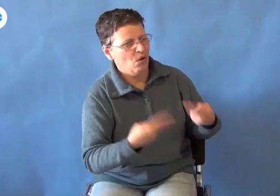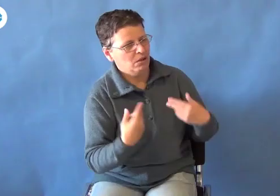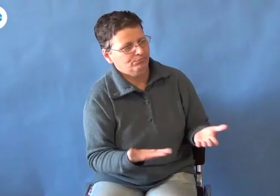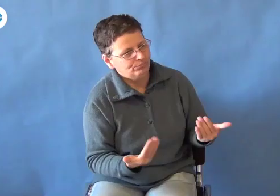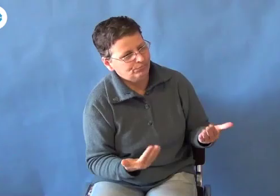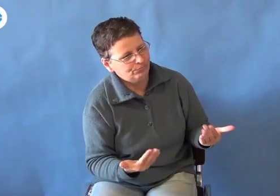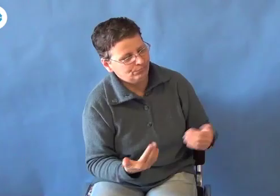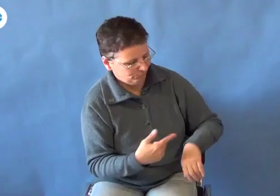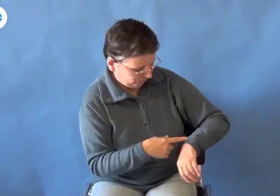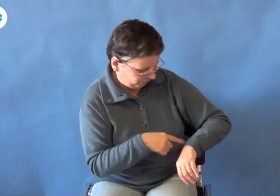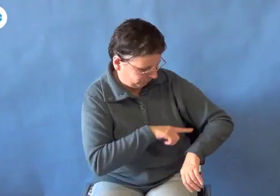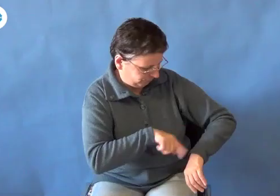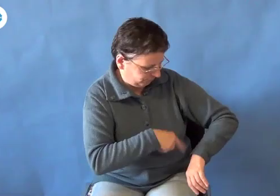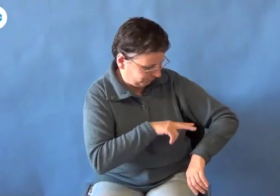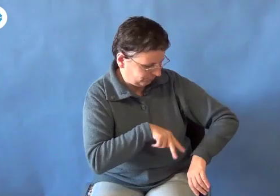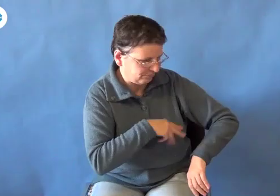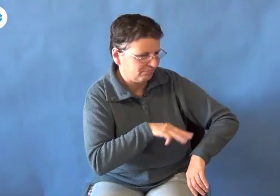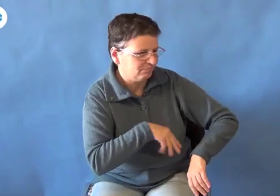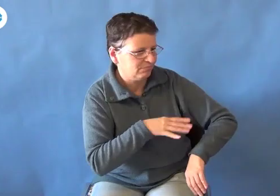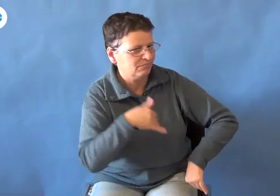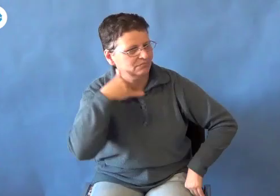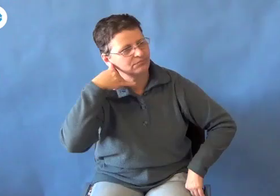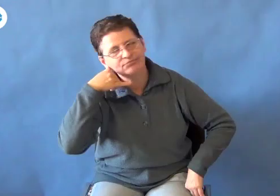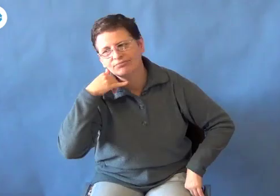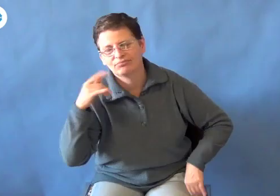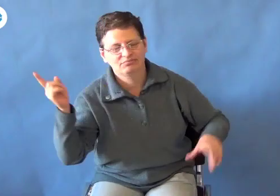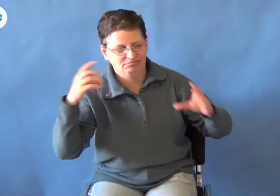A kiedy ta osoba nie wypłynie przez godzinę, dwie, trzy, cztery, wtedy dzwonimy.